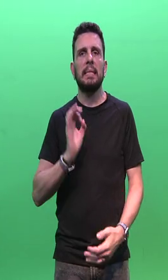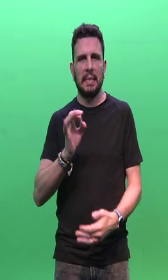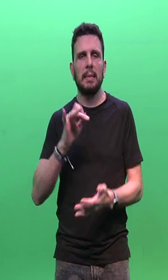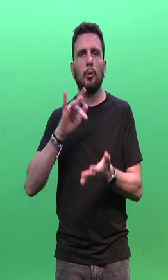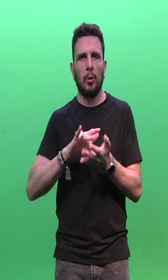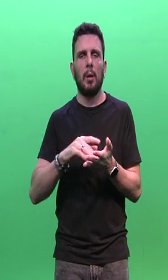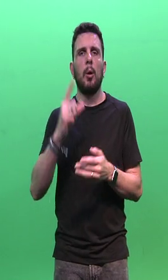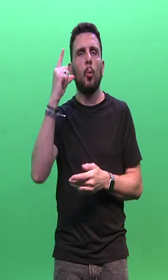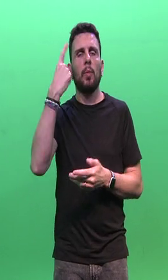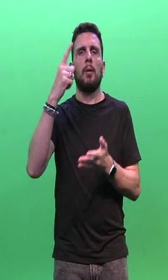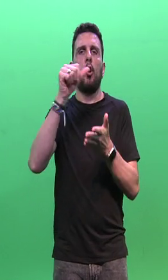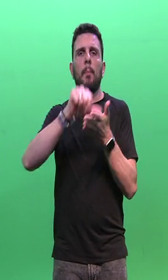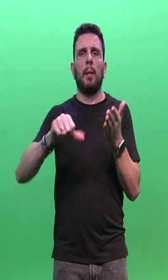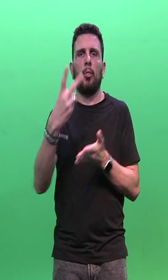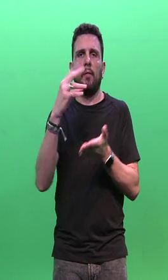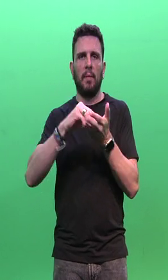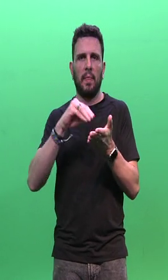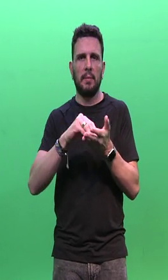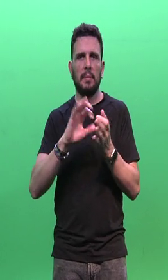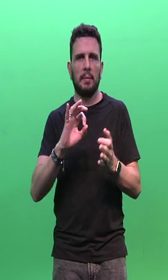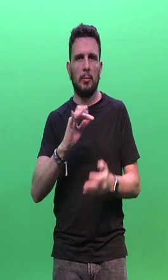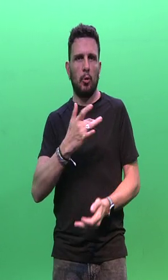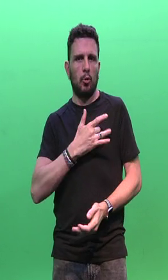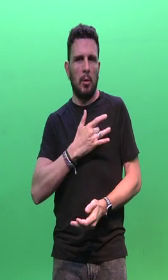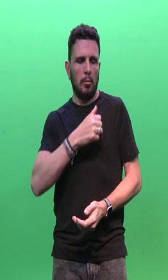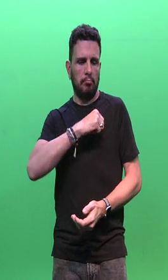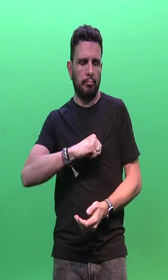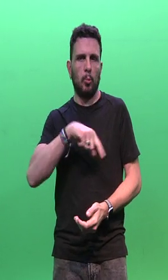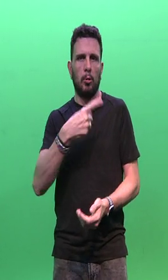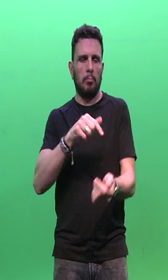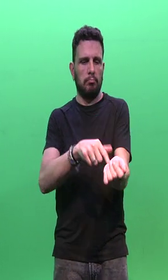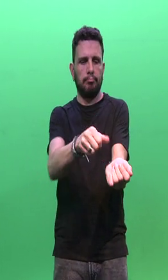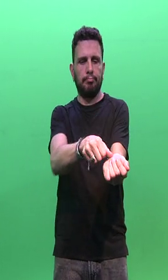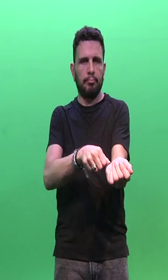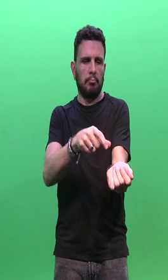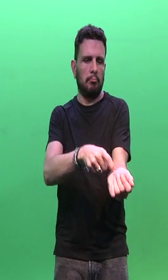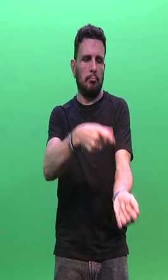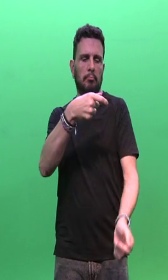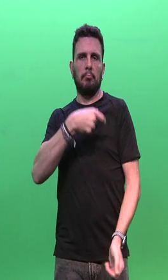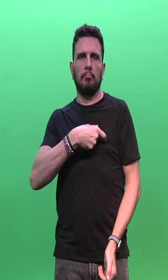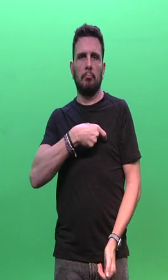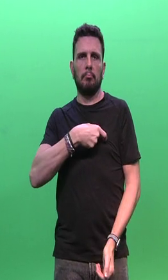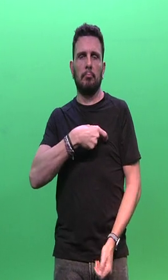Sí, en un mateix dia em van operar dues vegades, em van operar del cor i em van posar un fragment del braç al cor.